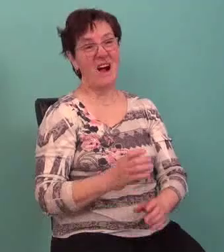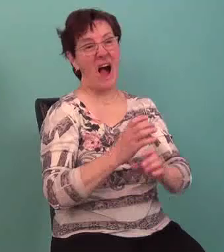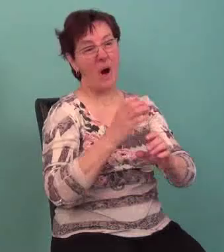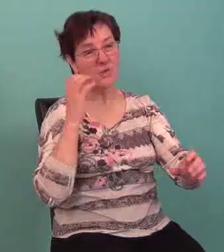Autobus.